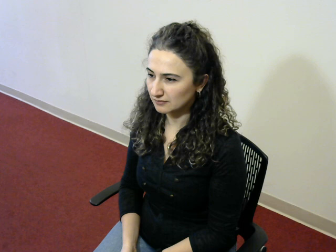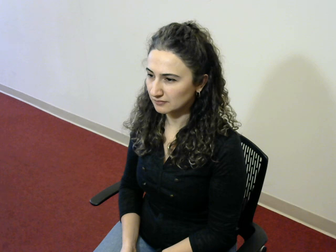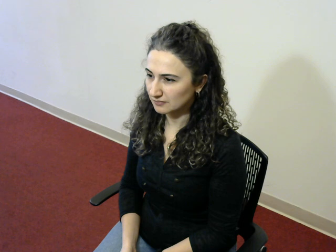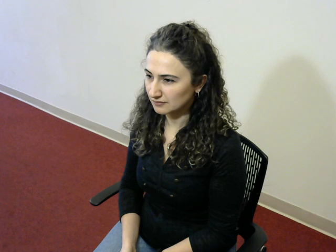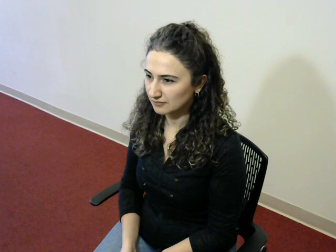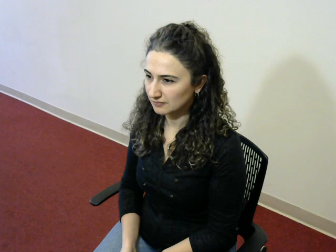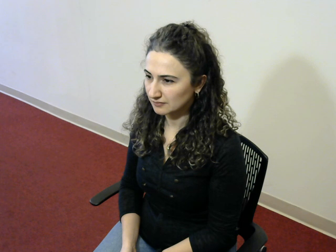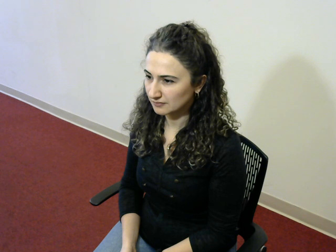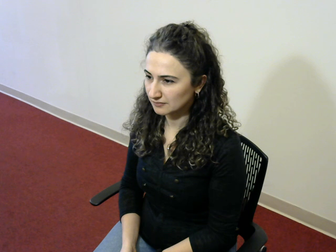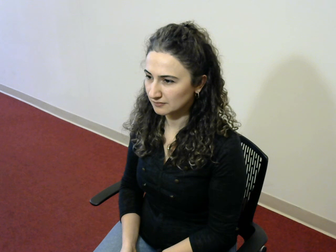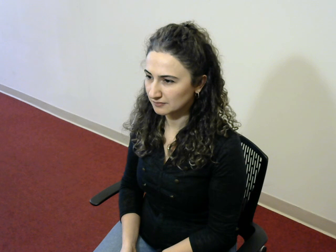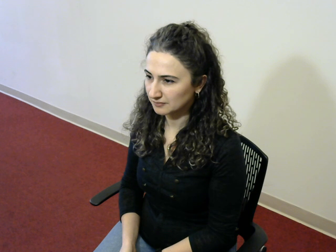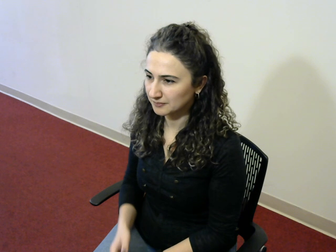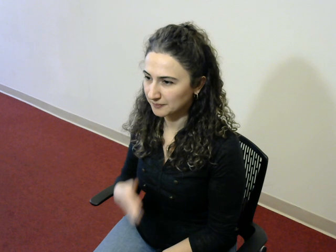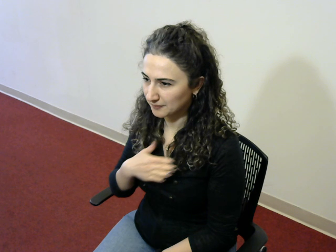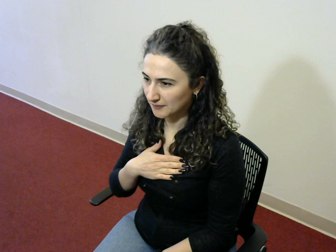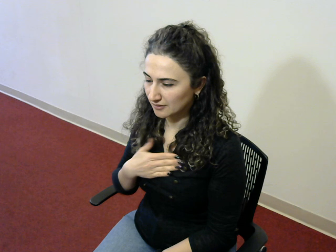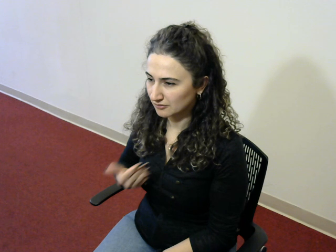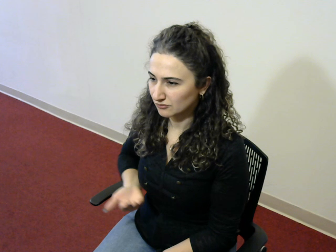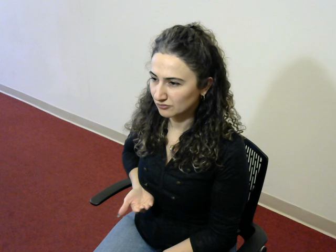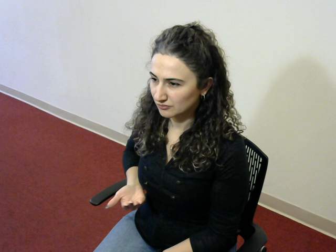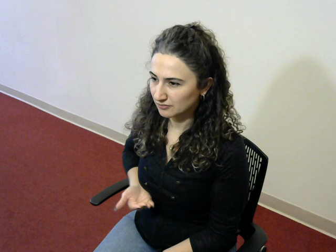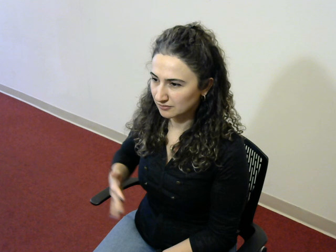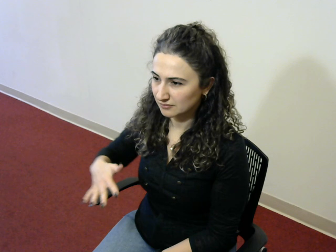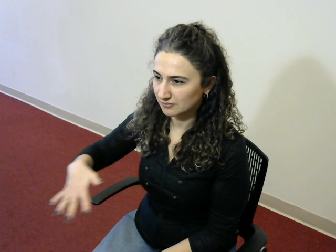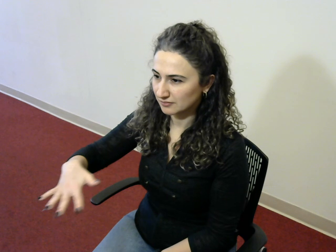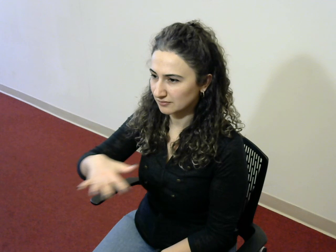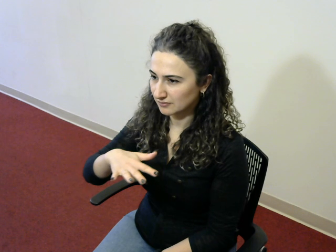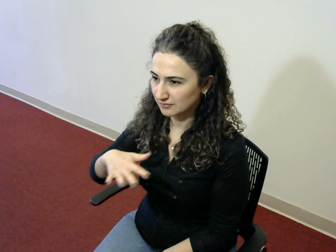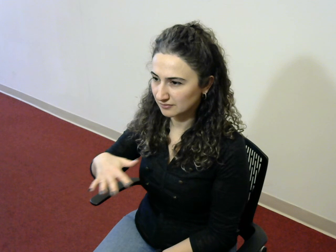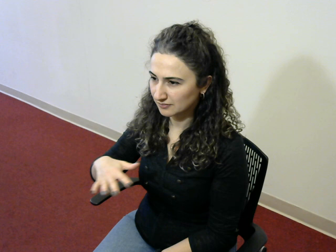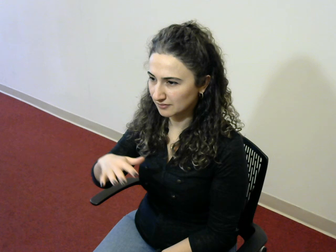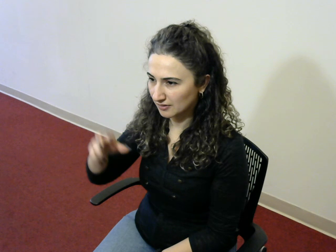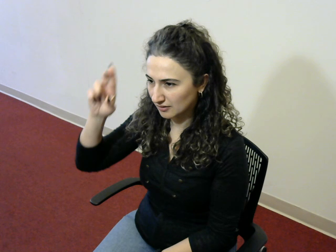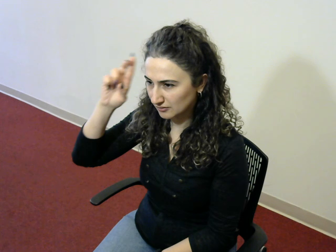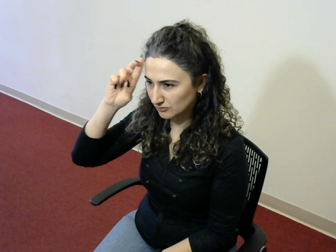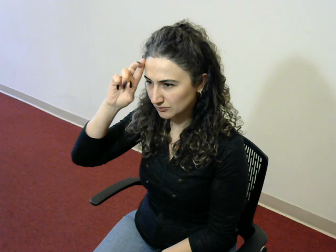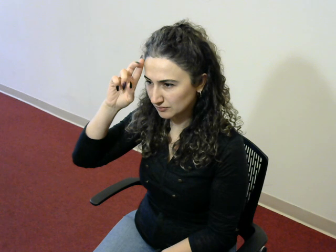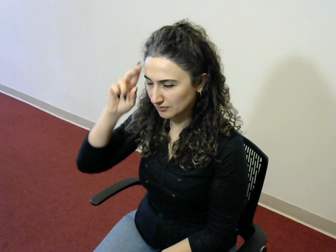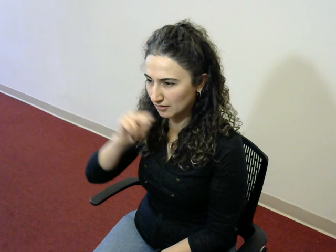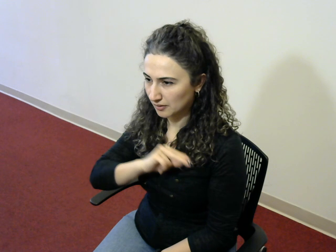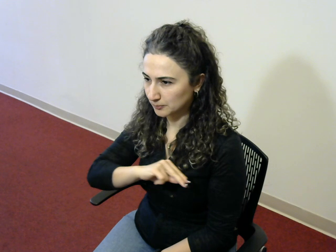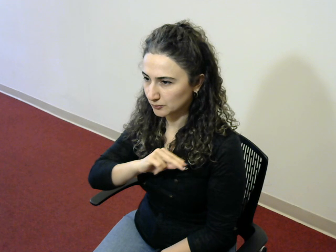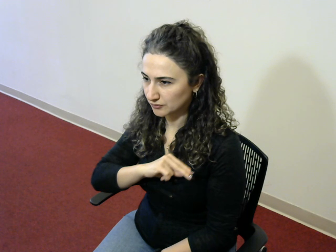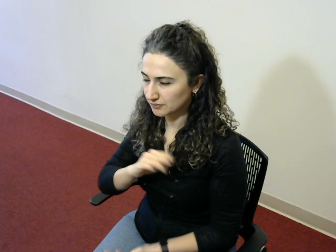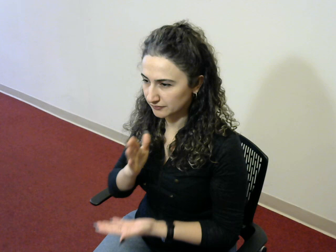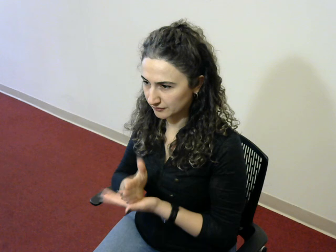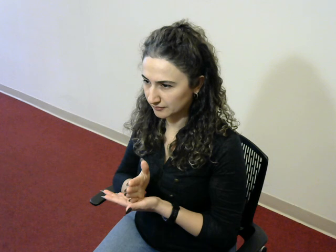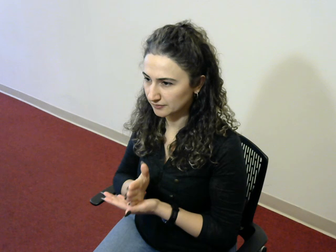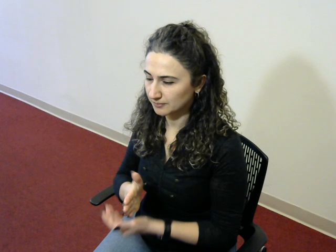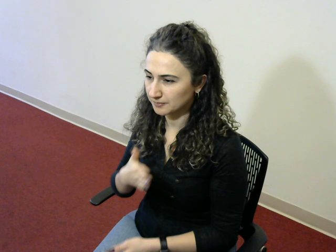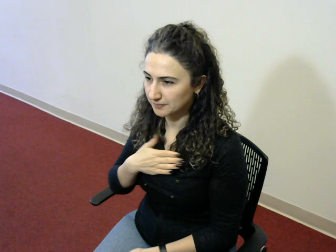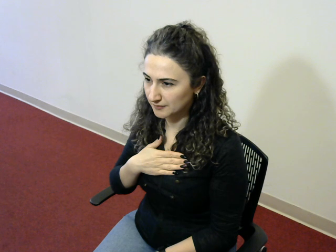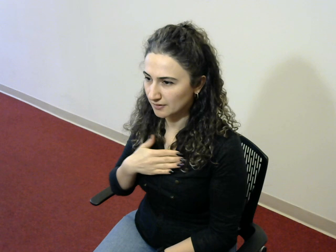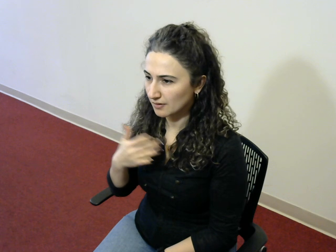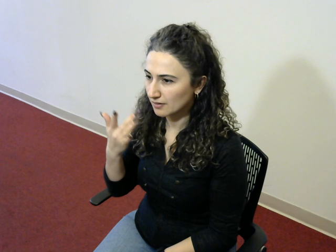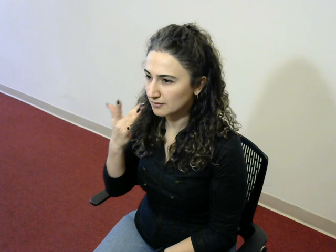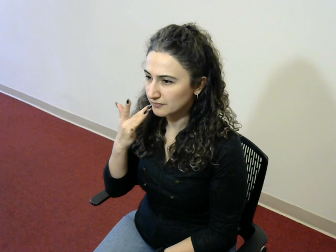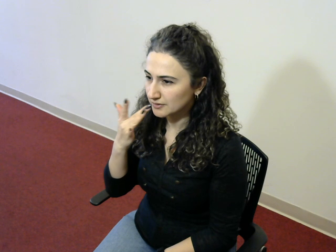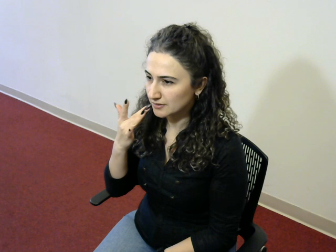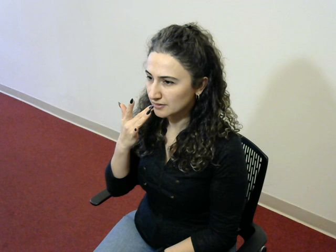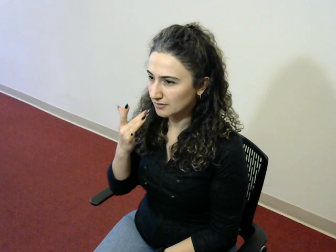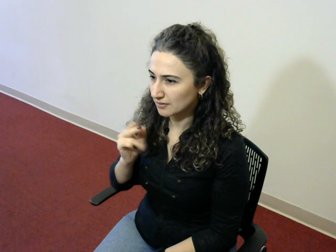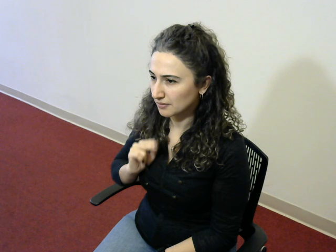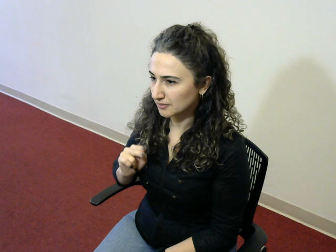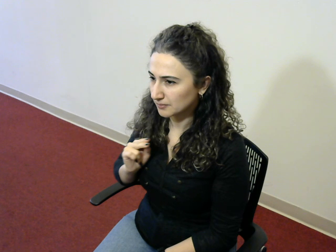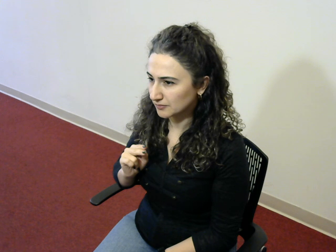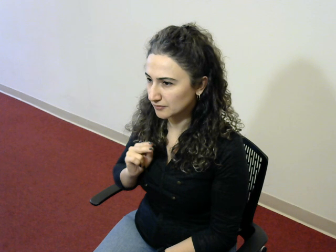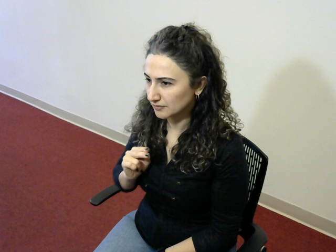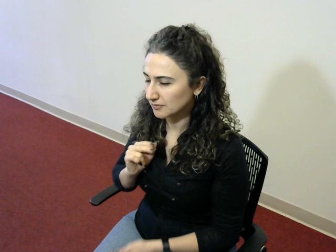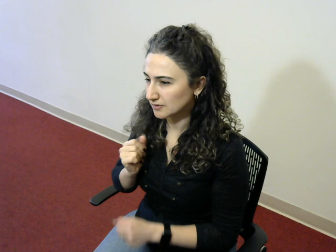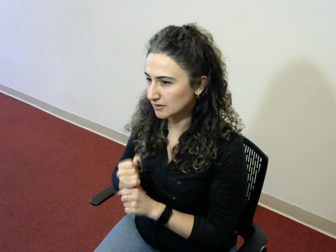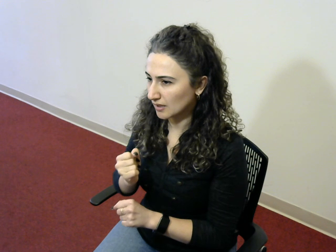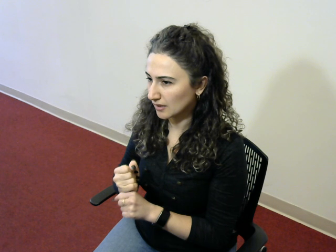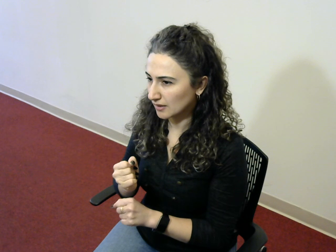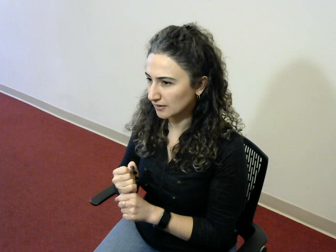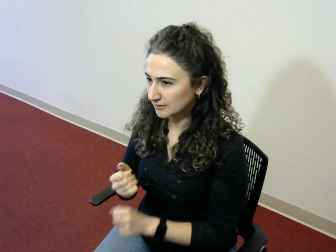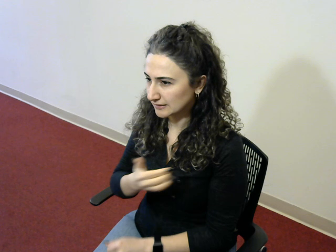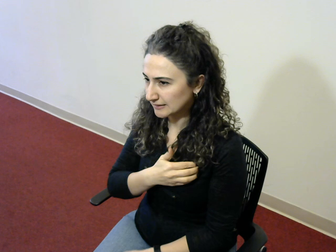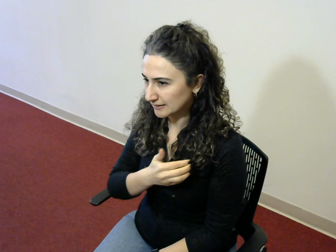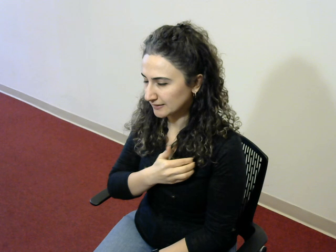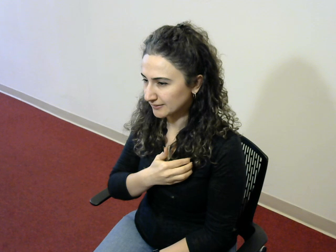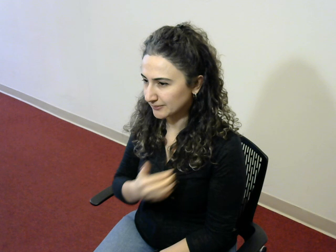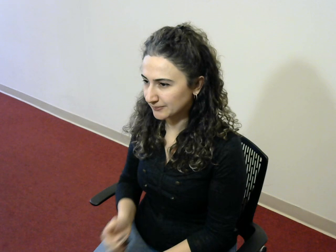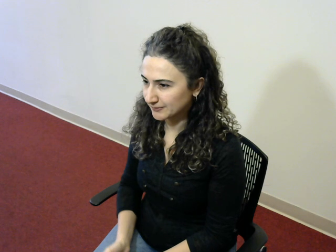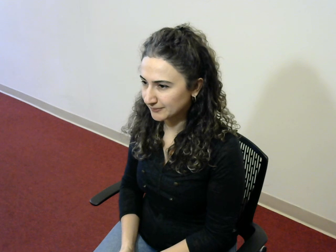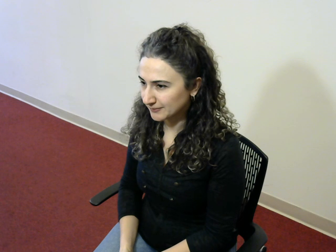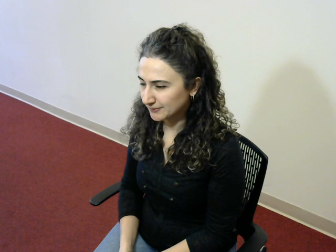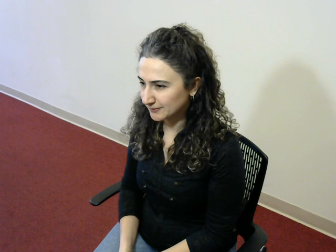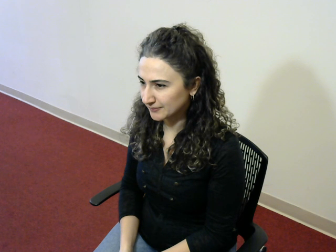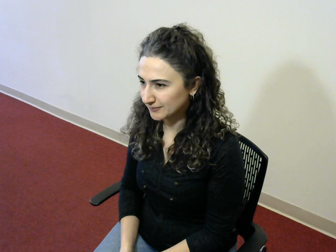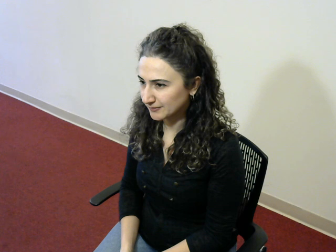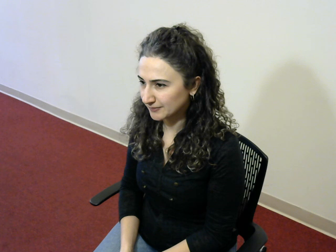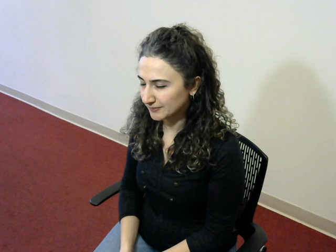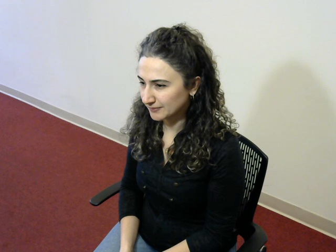Mənim yaşadığım ərazidə dövlət işi var, mən həmin işdə işləmək istəyirəm